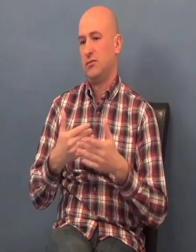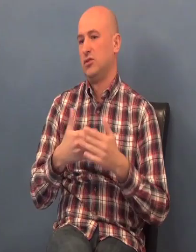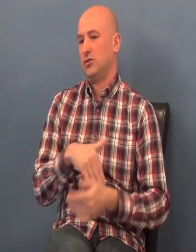Bo to blisko szkoły.